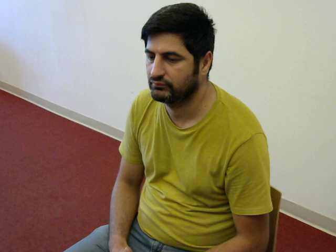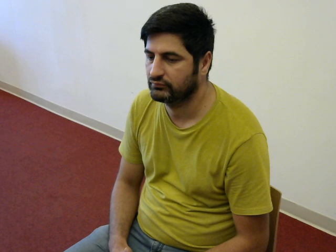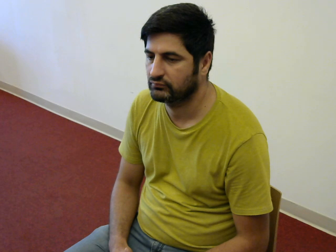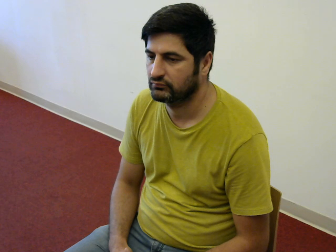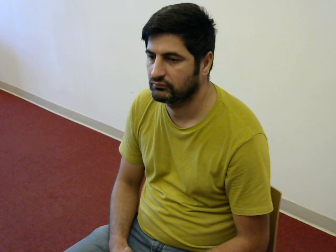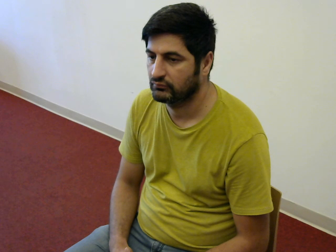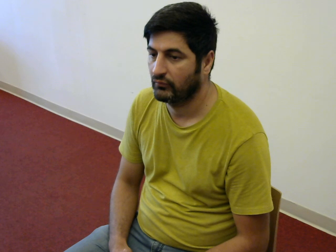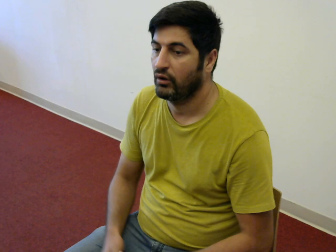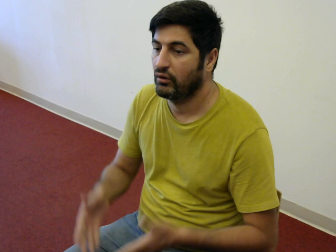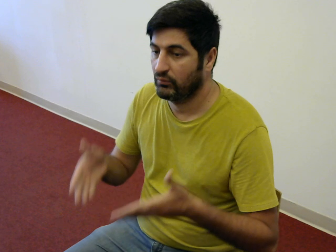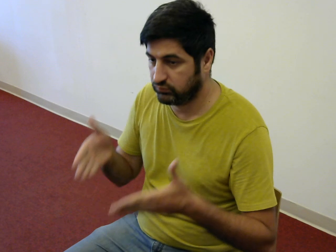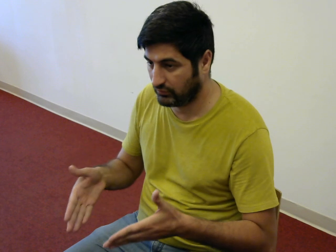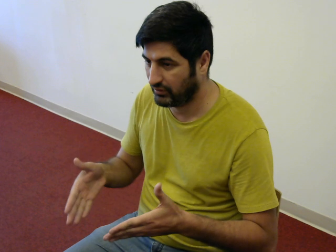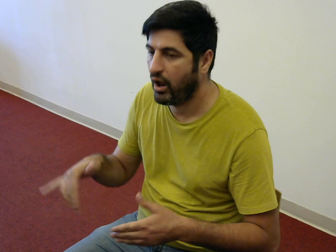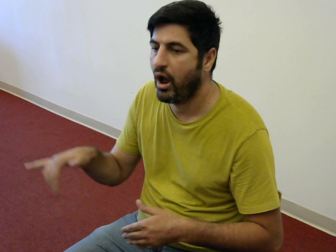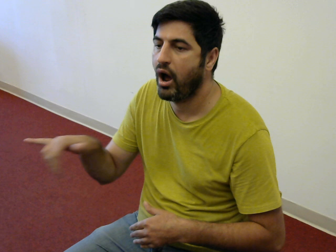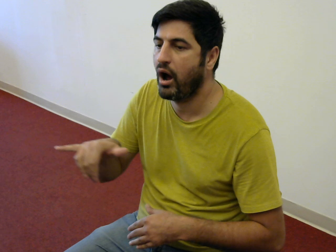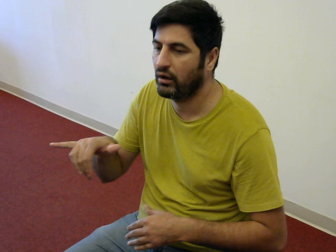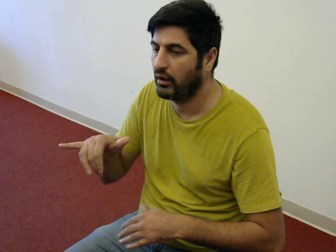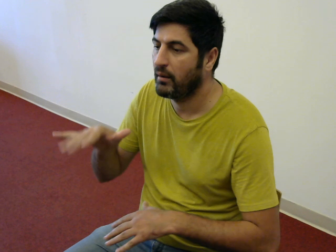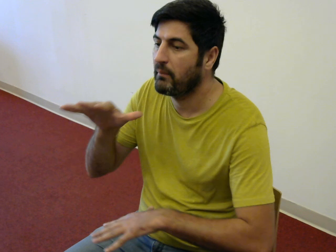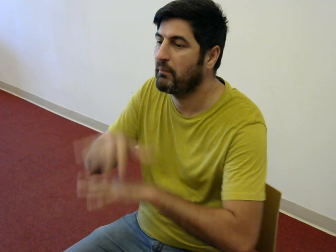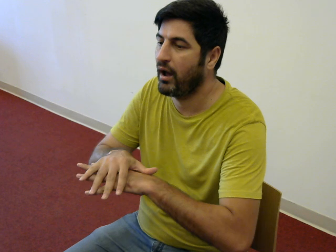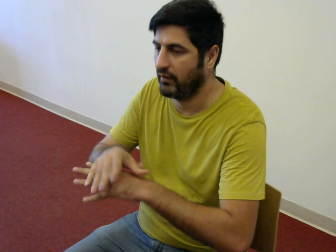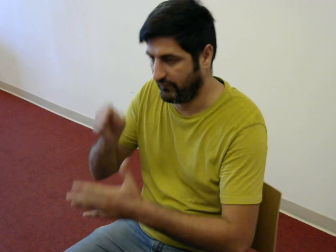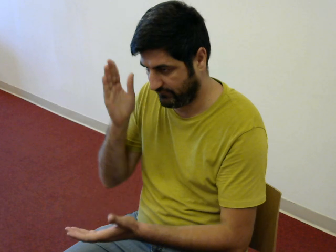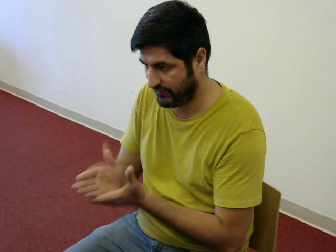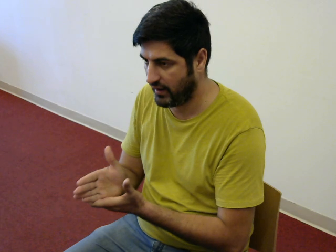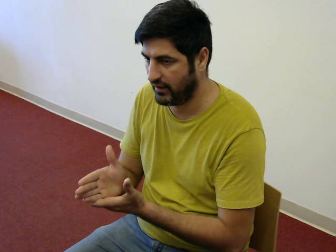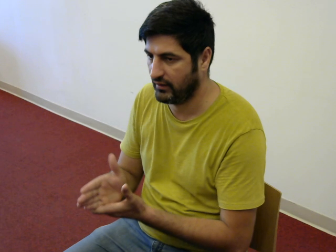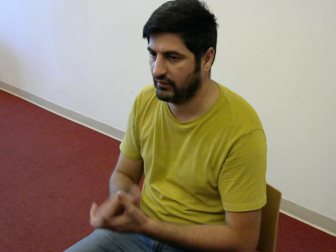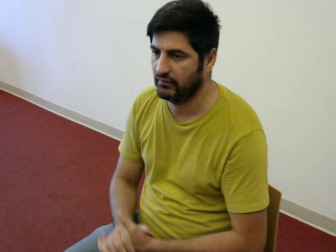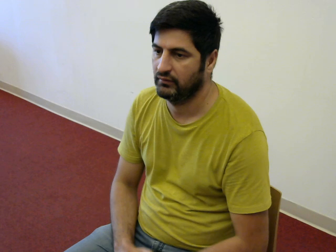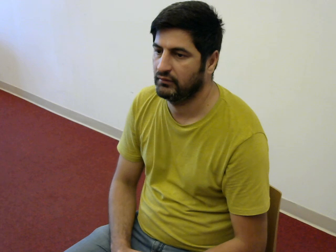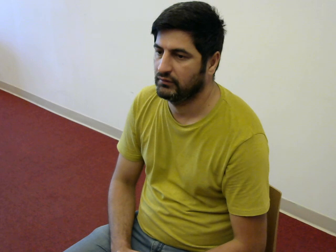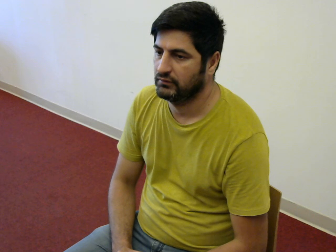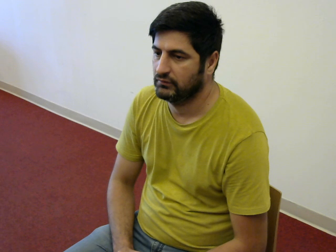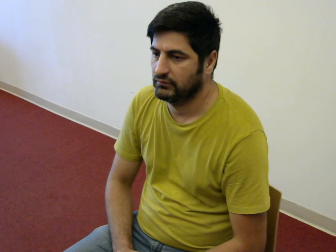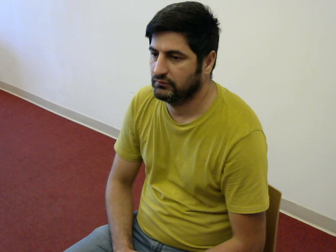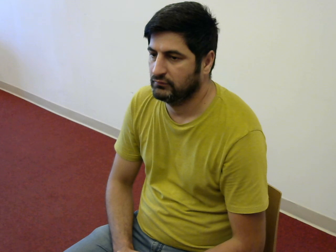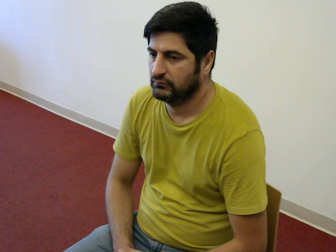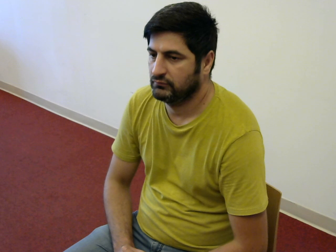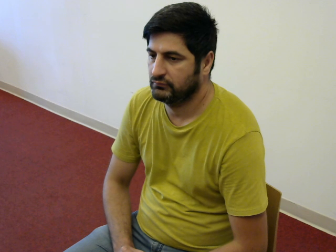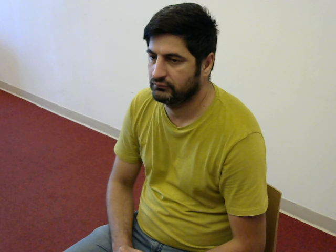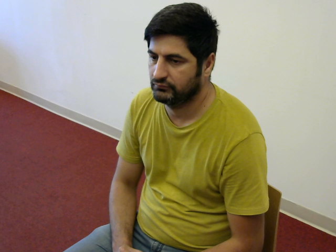Burda harda bank var?